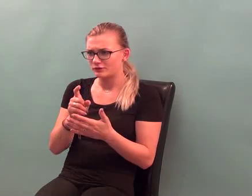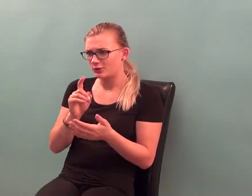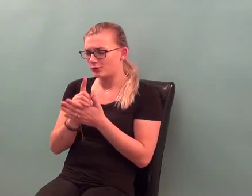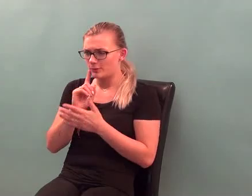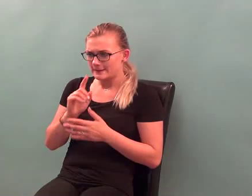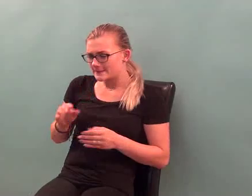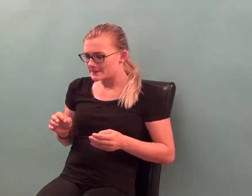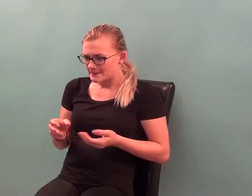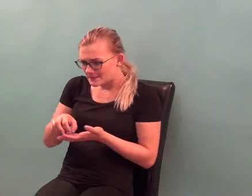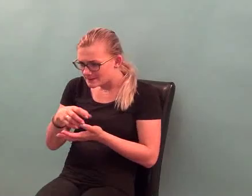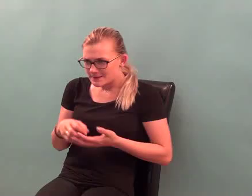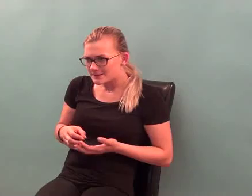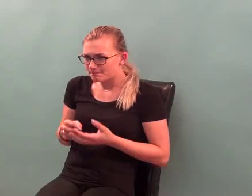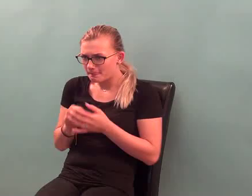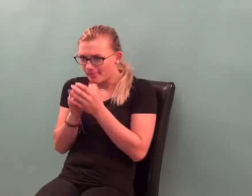Chłopak przygotowuje się do rzucania, zaciera ręce.